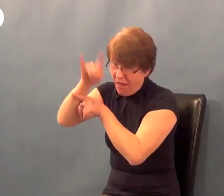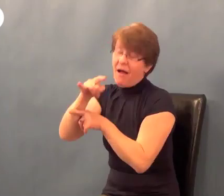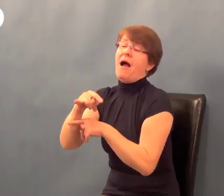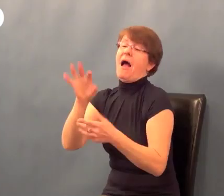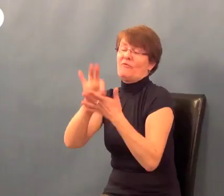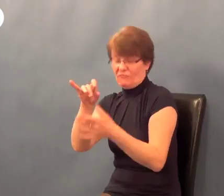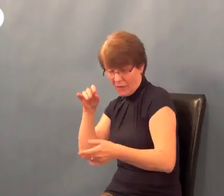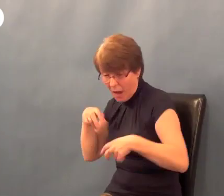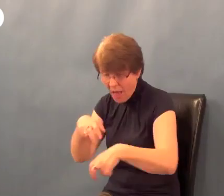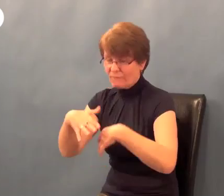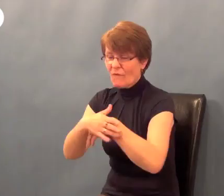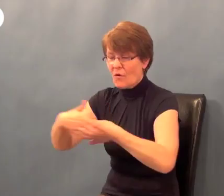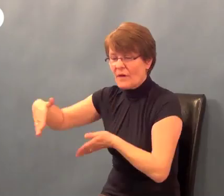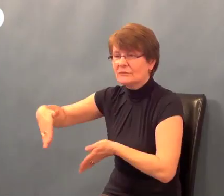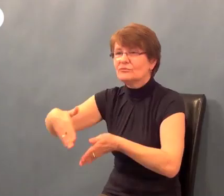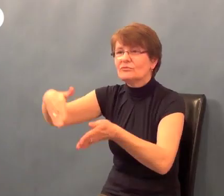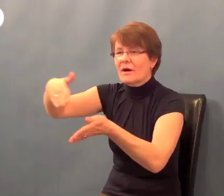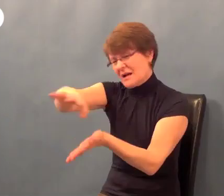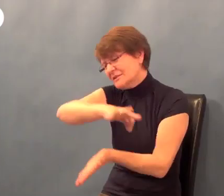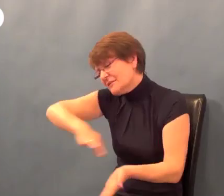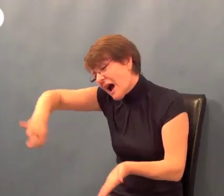Akurat trafili na skarpę, a pod spodem była woda, rzeka, staw.